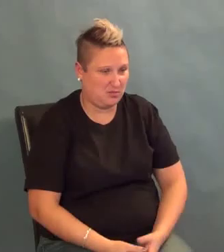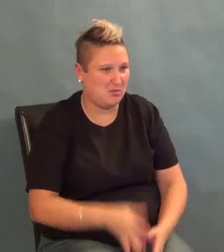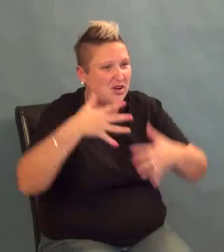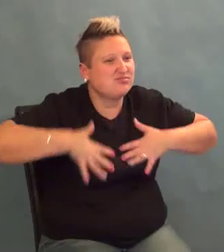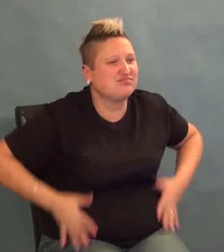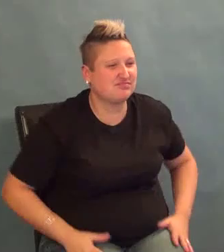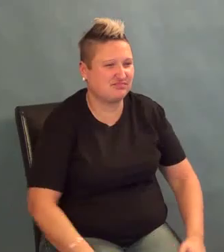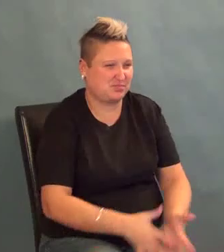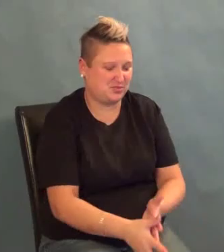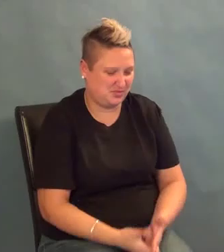Ciało może być brudne.